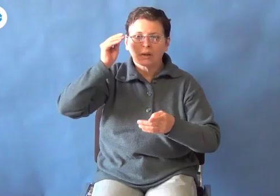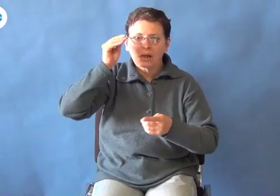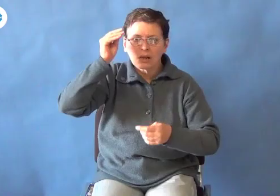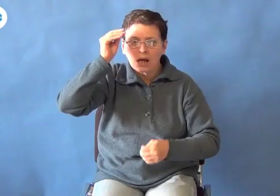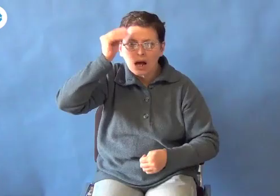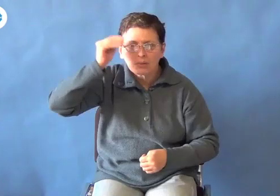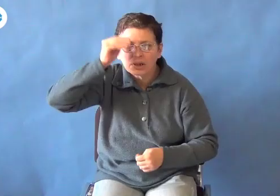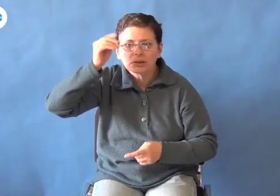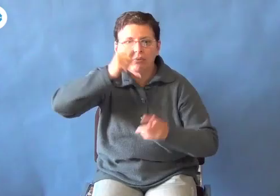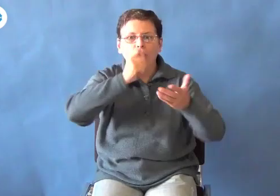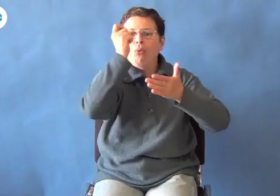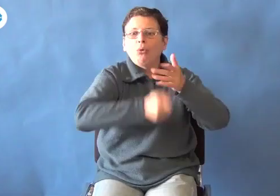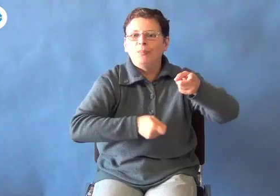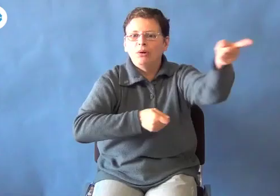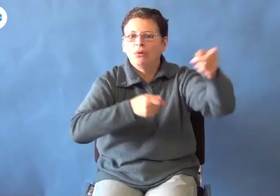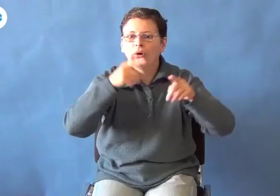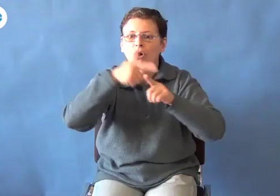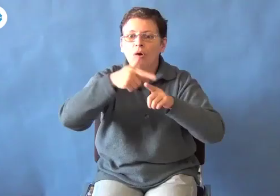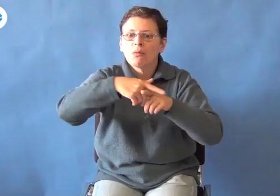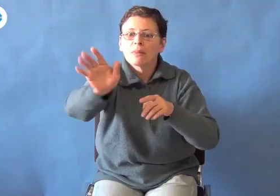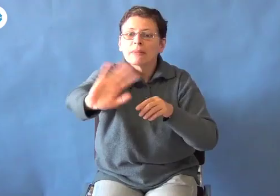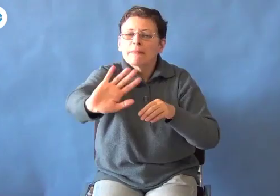Egipcjanie kupują konie.